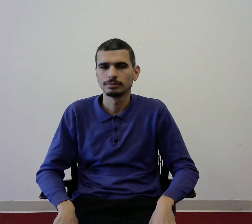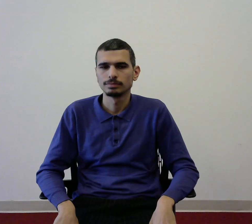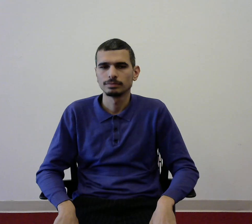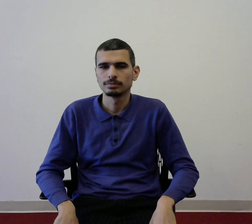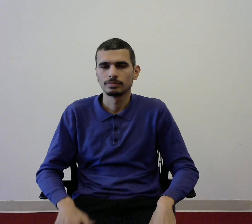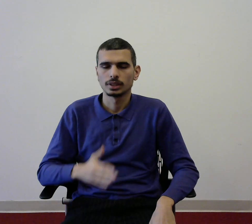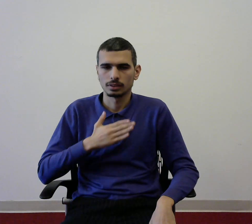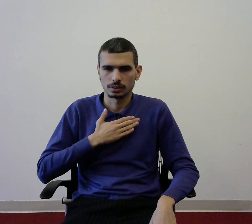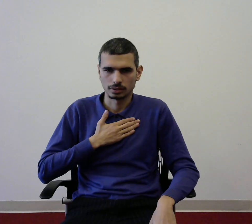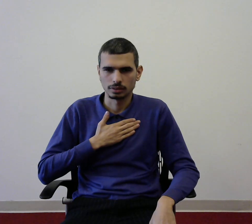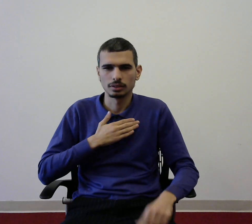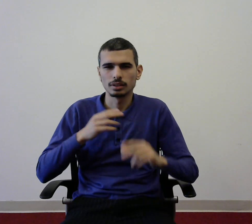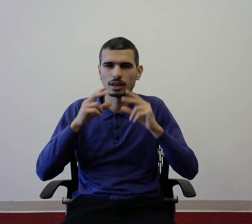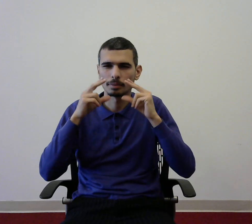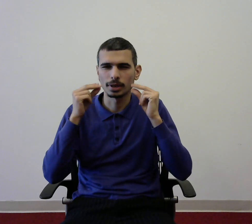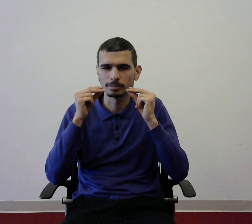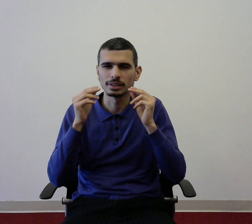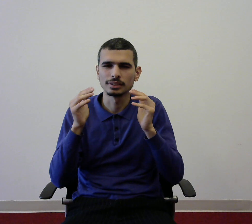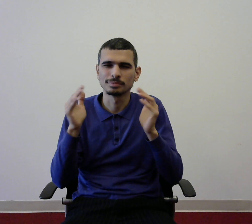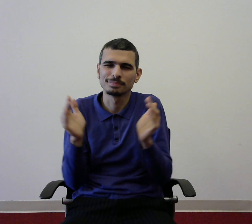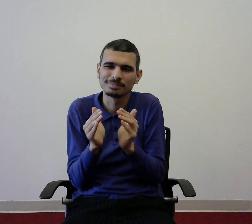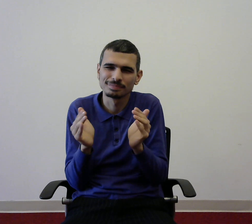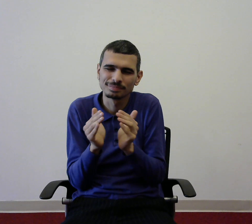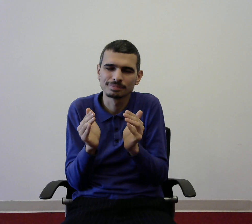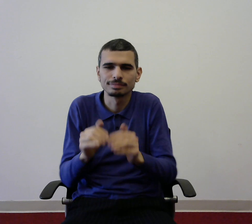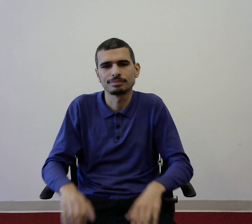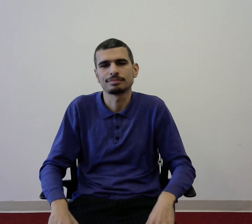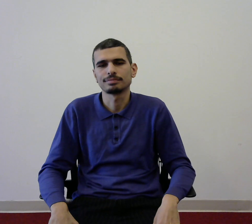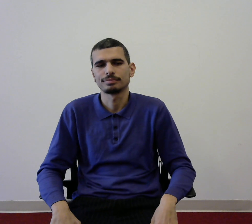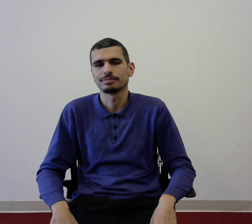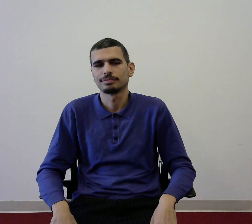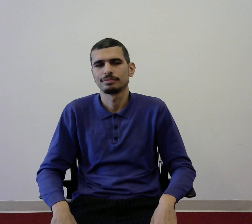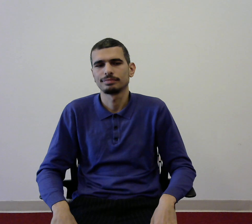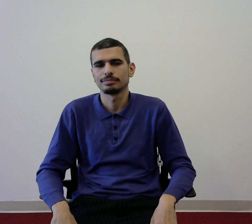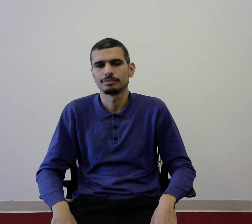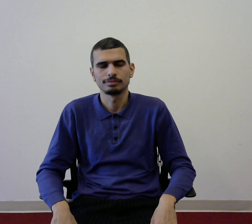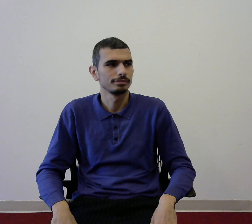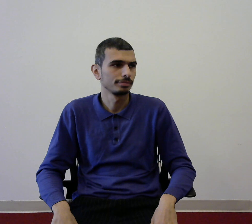Mənim pişiyim balacadır